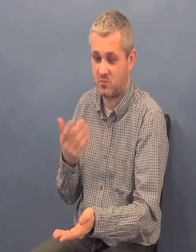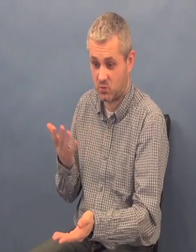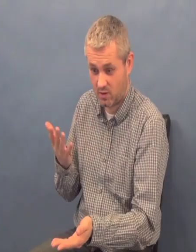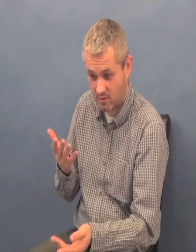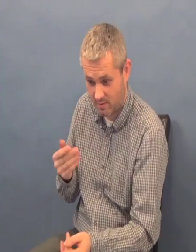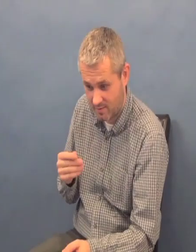Gdzie?